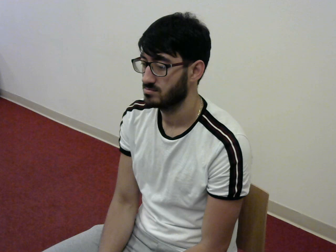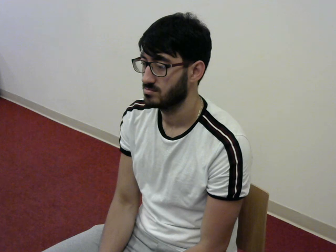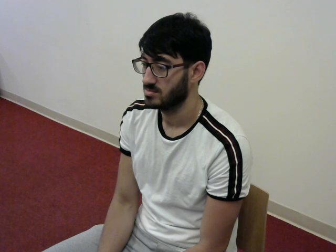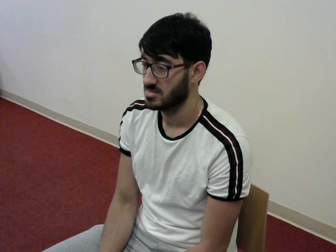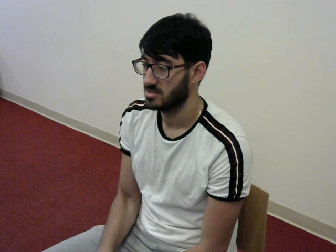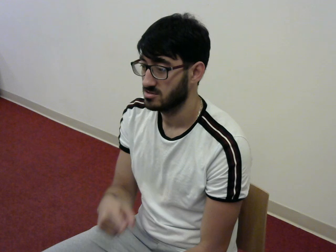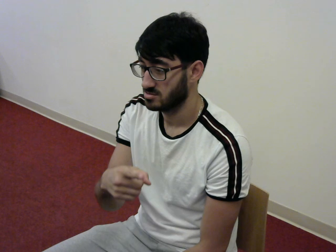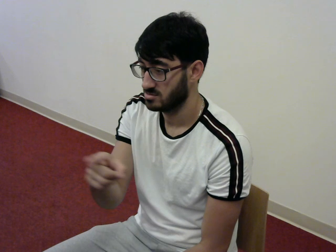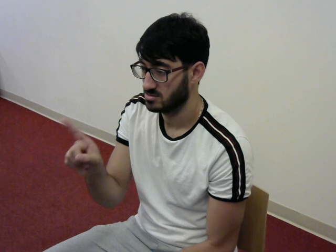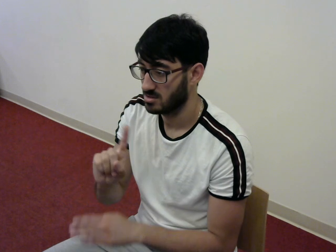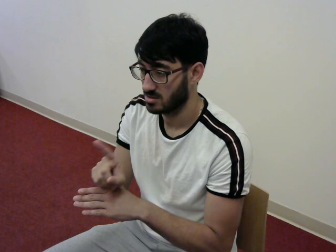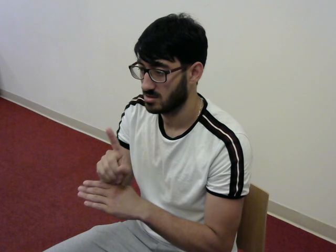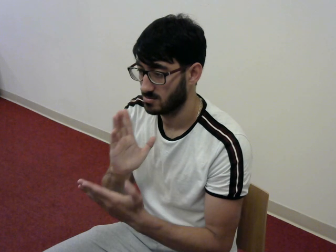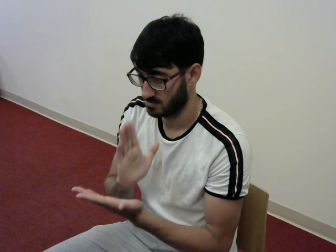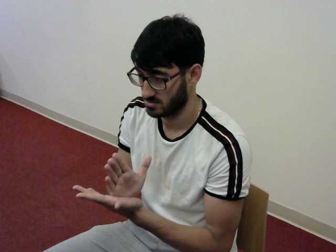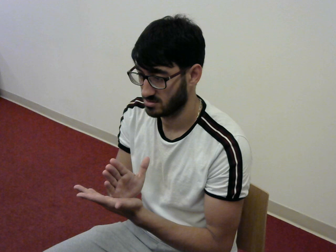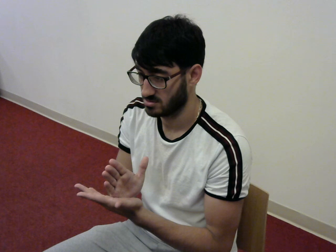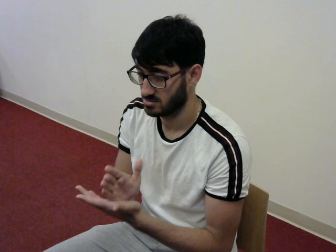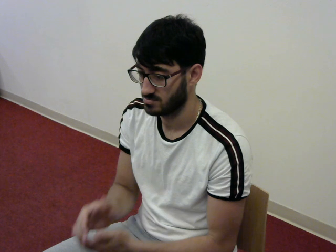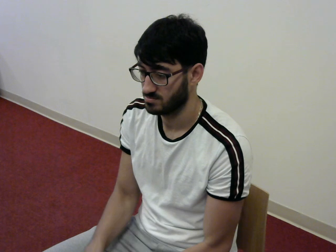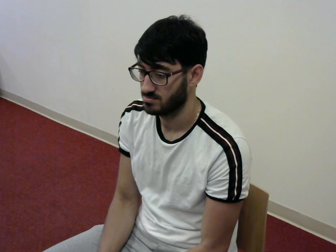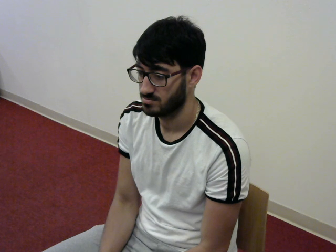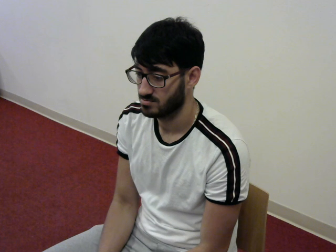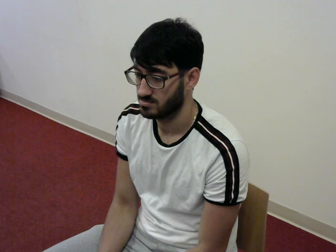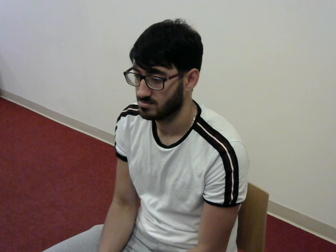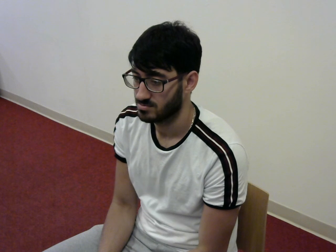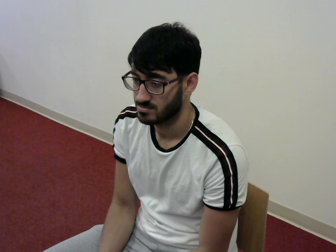Sizdə qələm varmı?